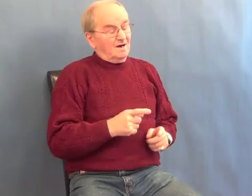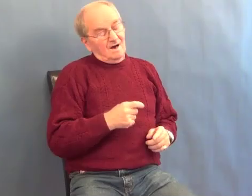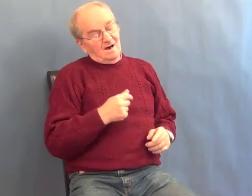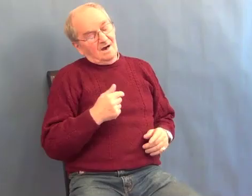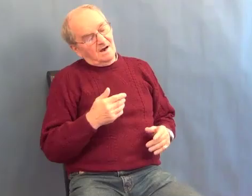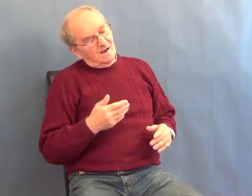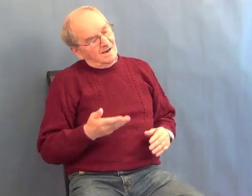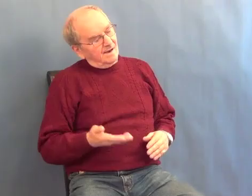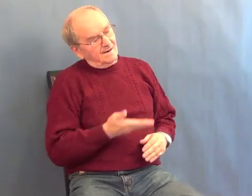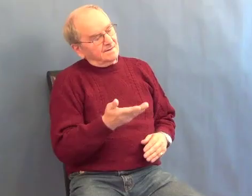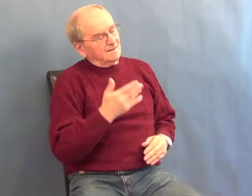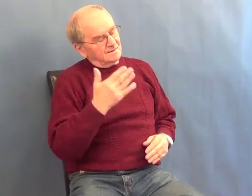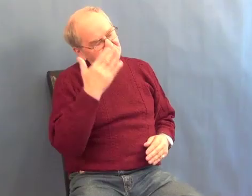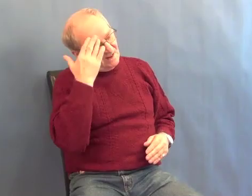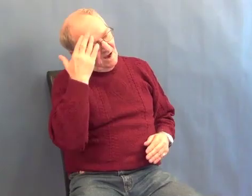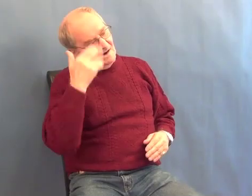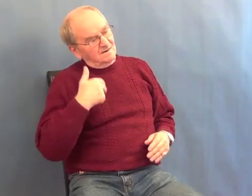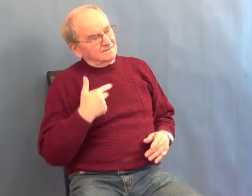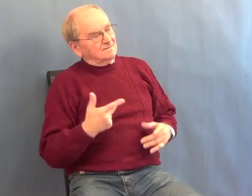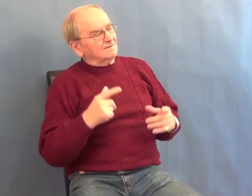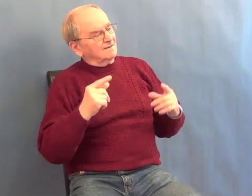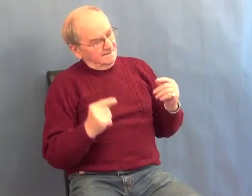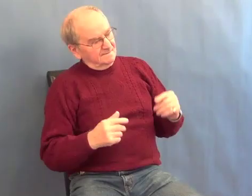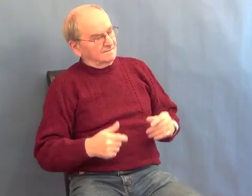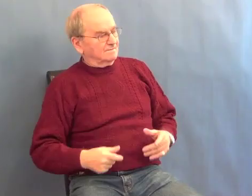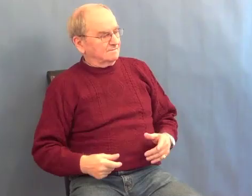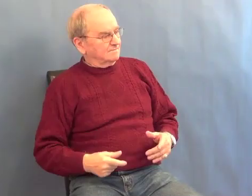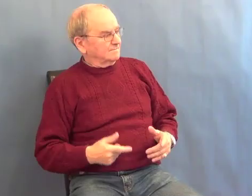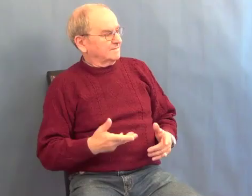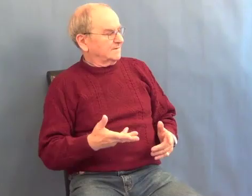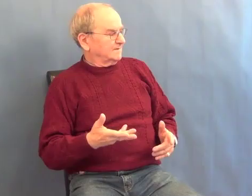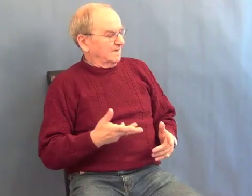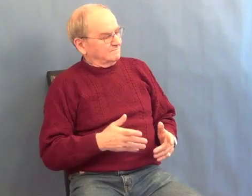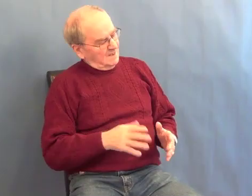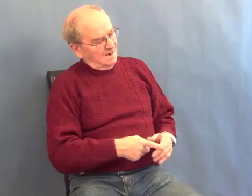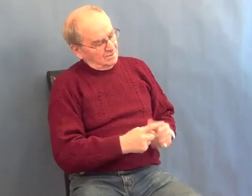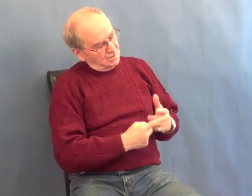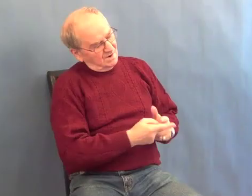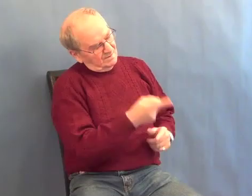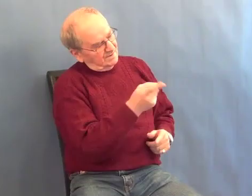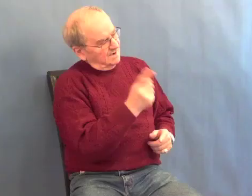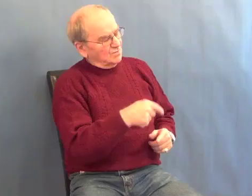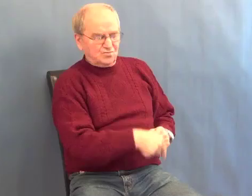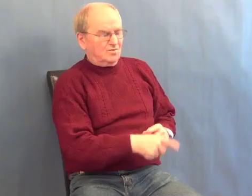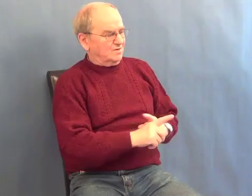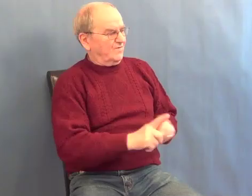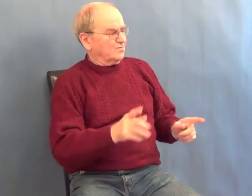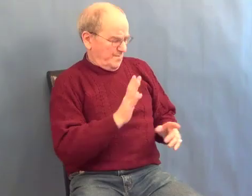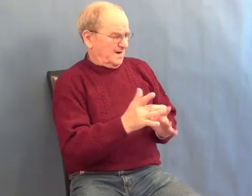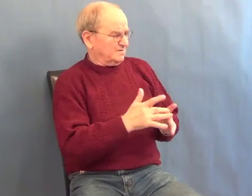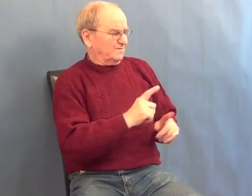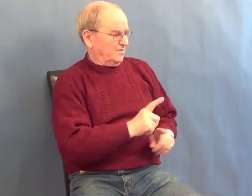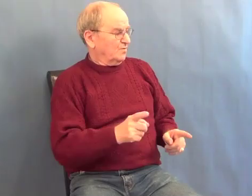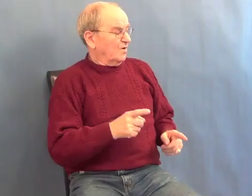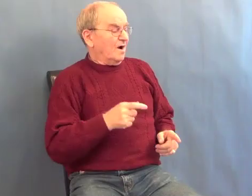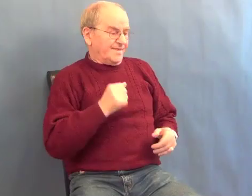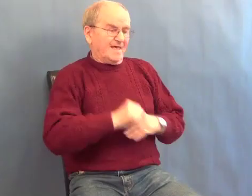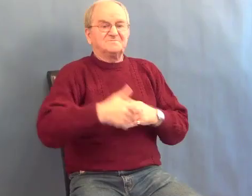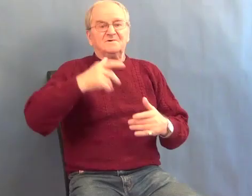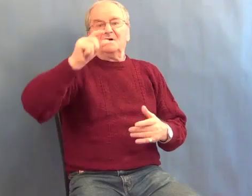Trzeba uważać, ale jak kelner mnie kelner zna, to puści do mnie oko, mimo że nadal będzie formalnie mówił, że nie wolno, masz rację, że nie wolno.